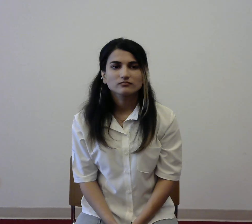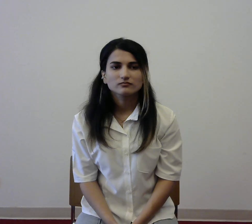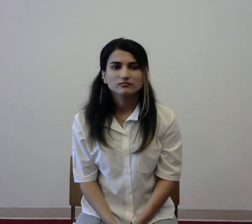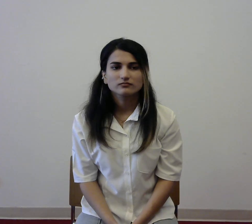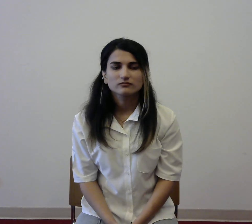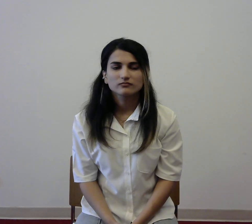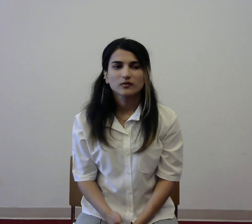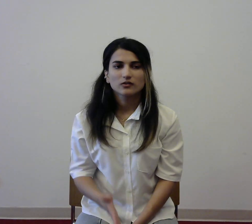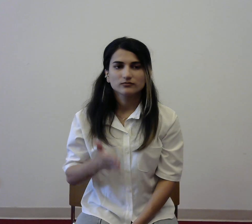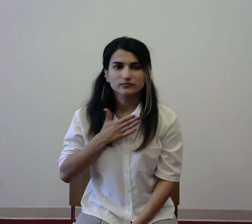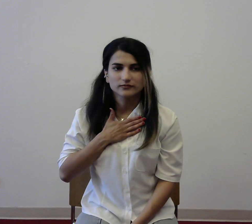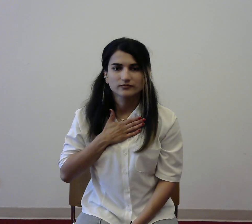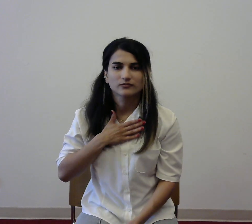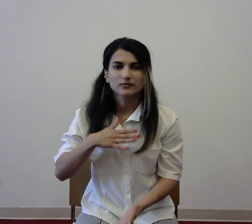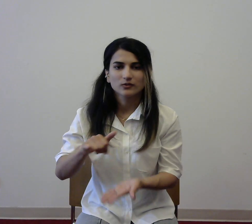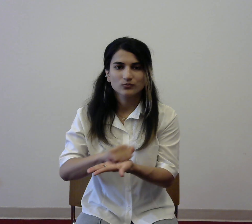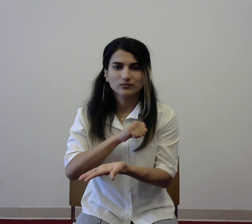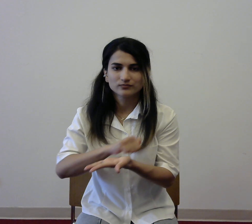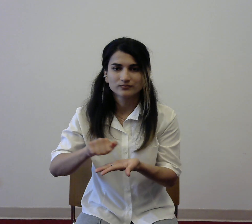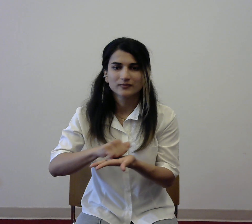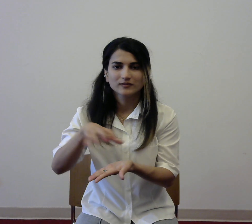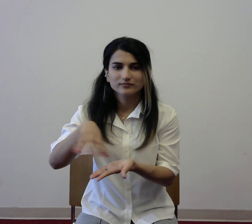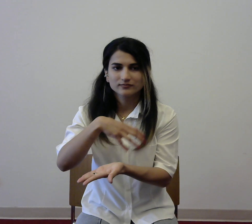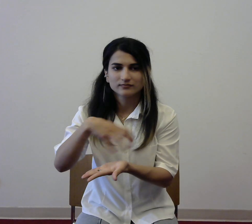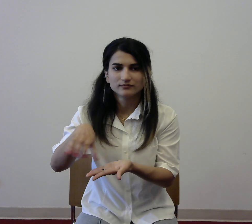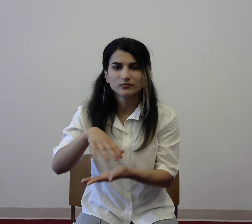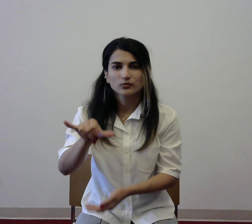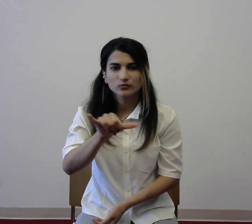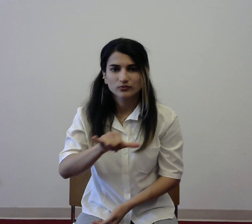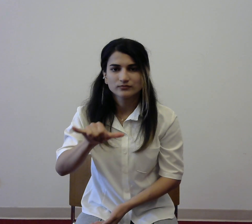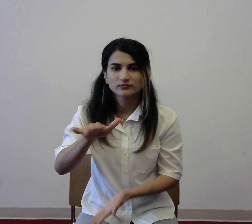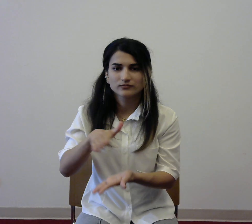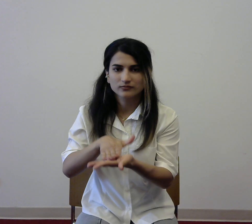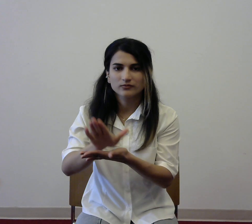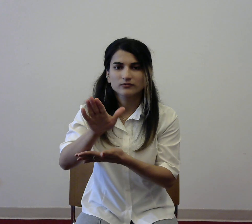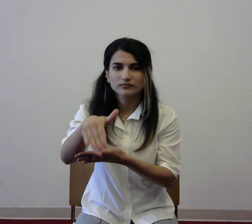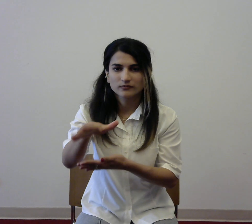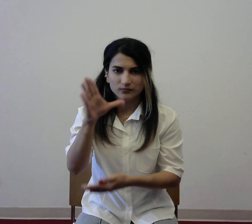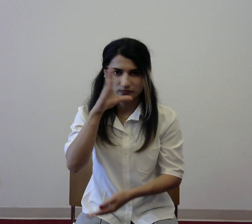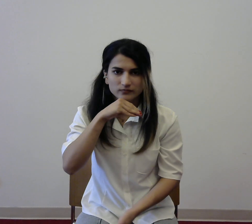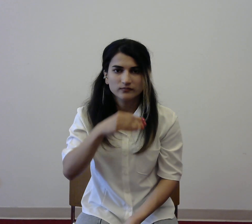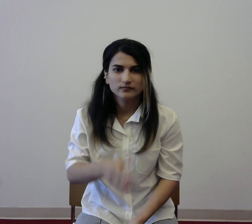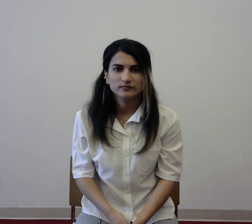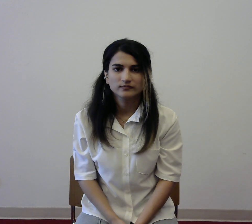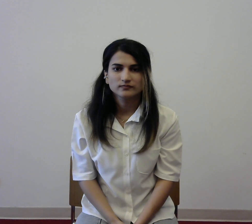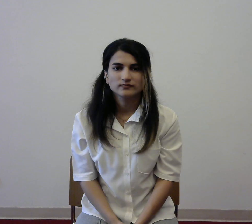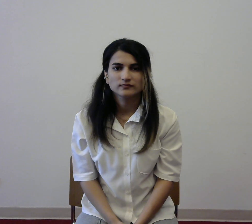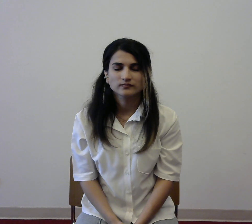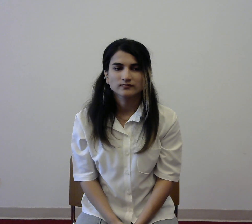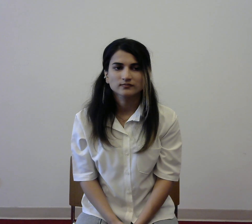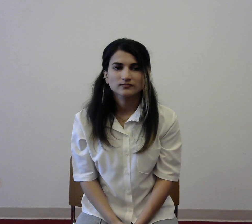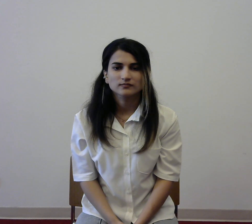Mən sənədlərin surətini harada çıxara bilərəm?